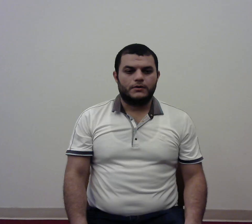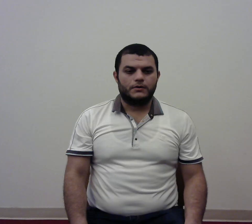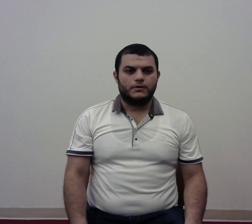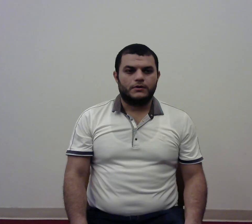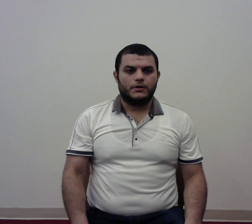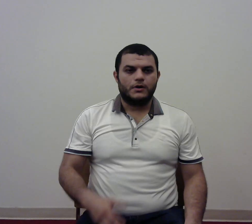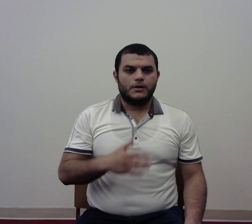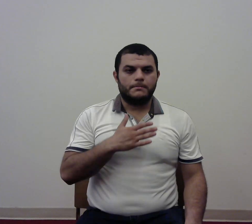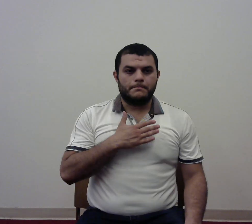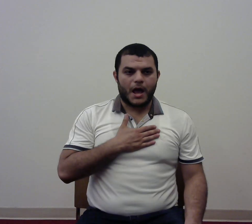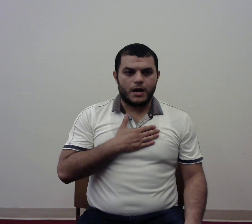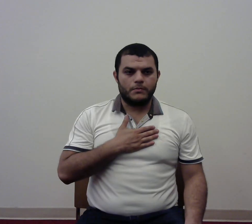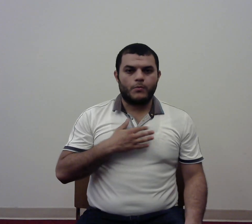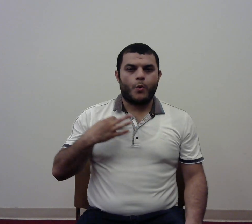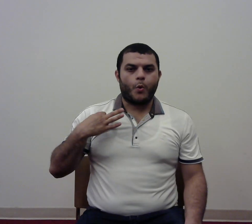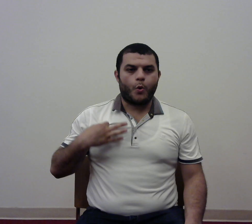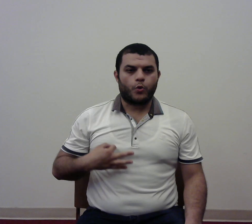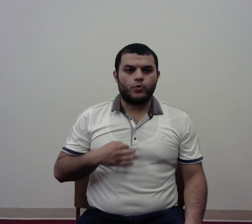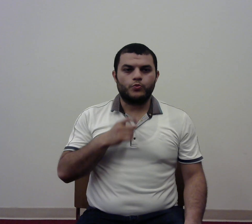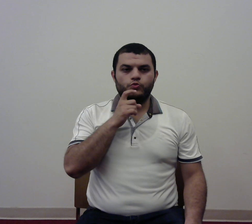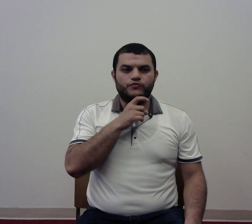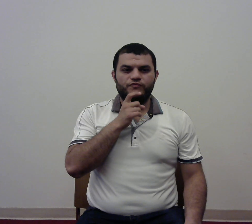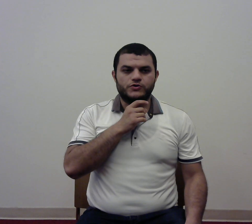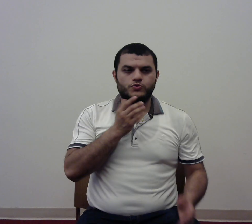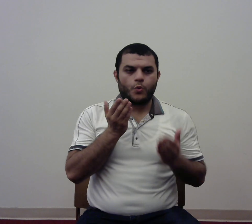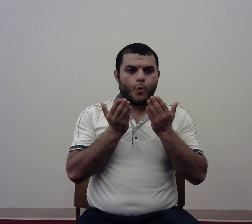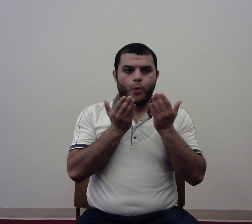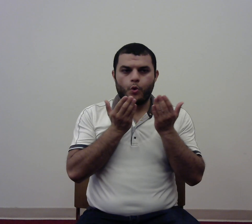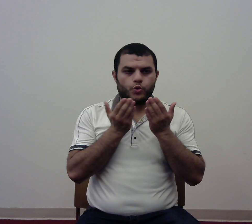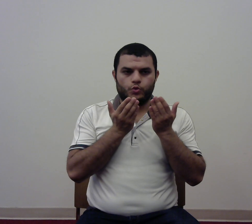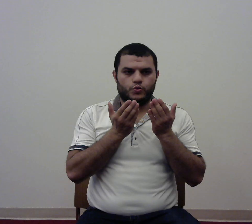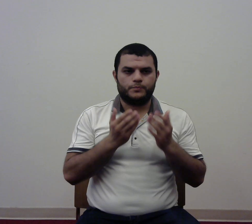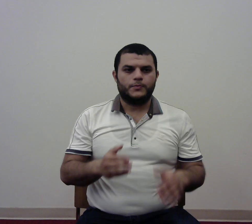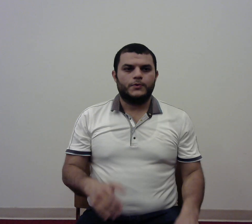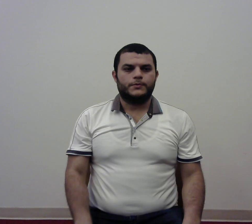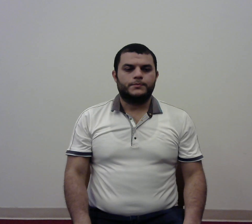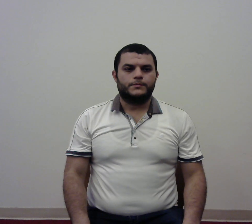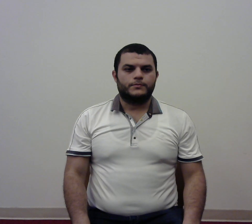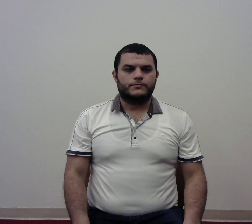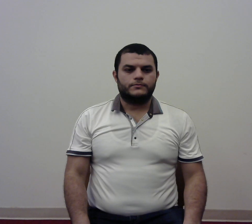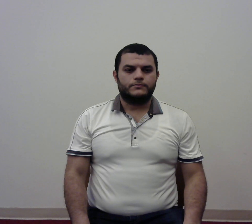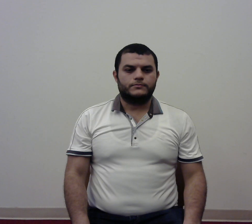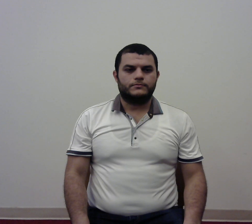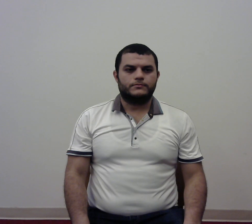Mənim oğlum universitetdə oxuyur